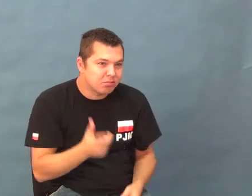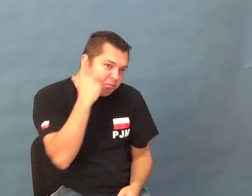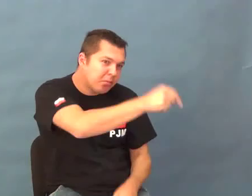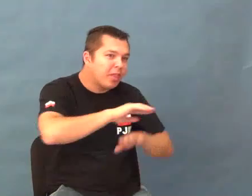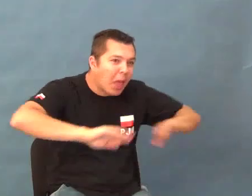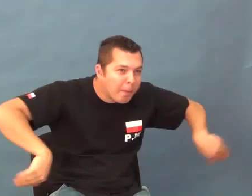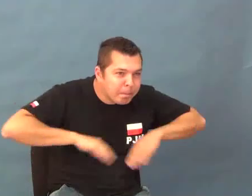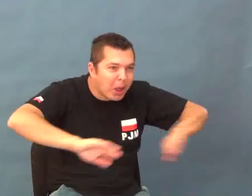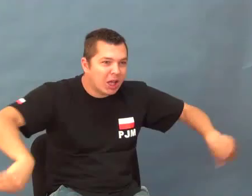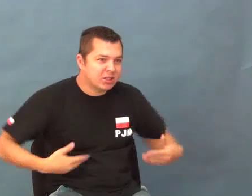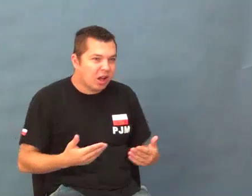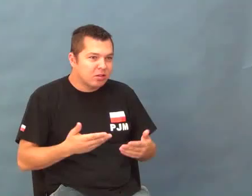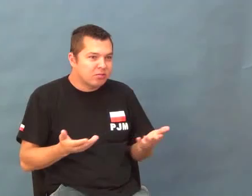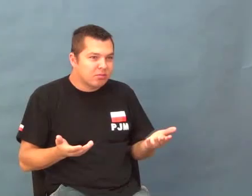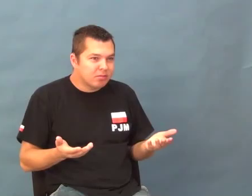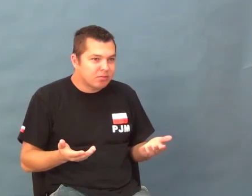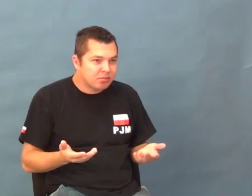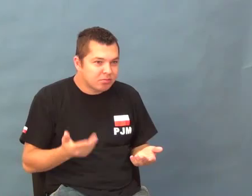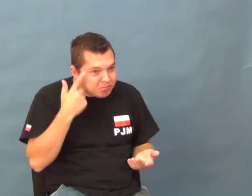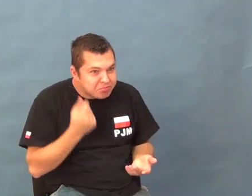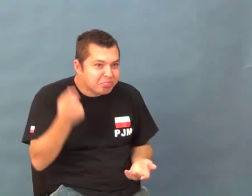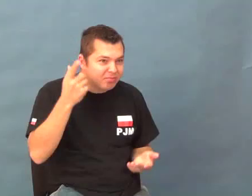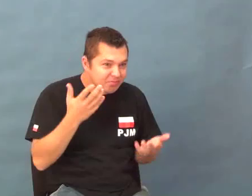Pójdziemy na basen, coś wymyślimy.